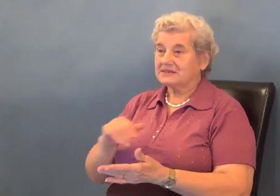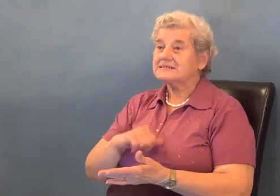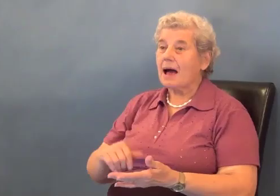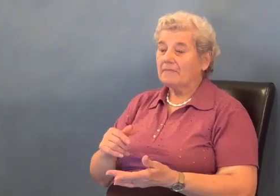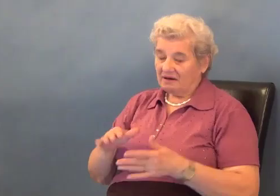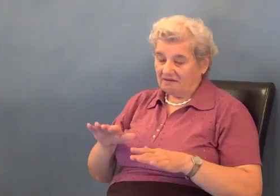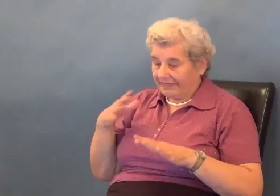Będzie sam.